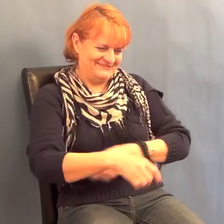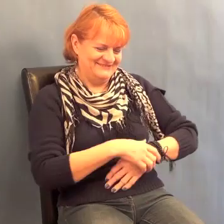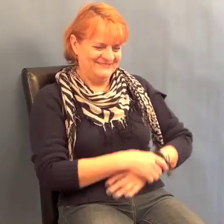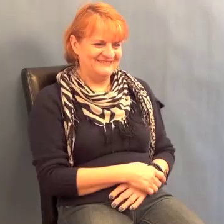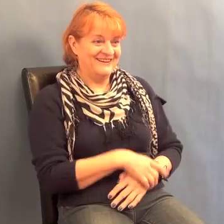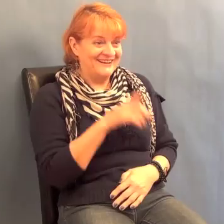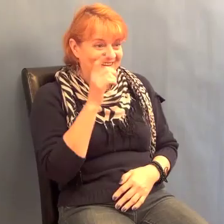Kot chciał.